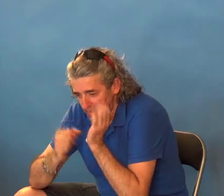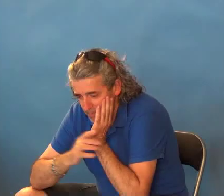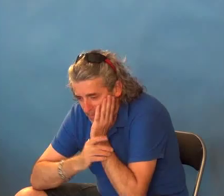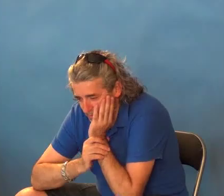Ciężko.